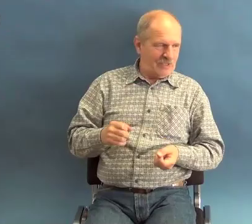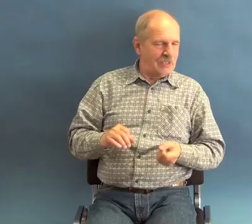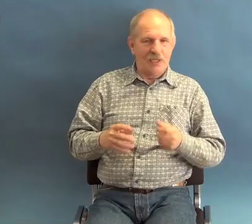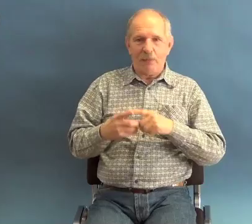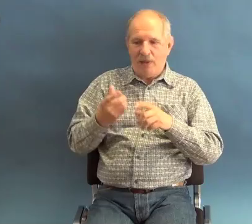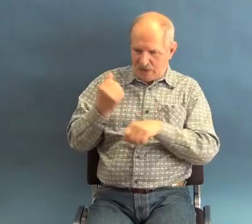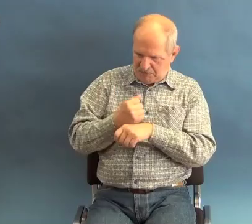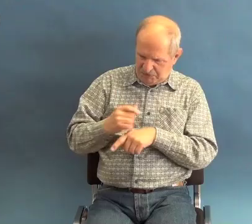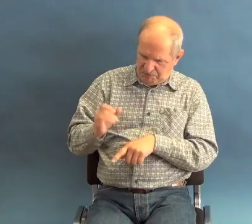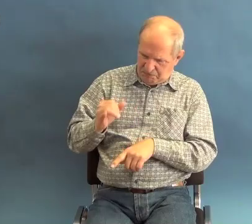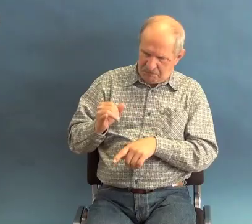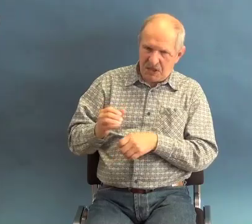Policjant zastanawia się, po co mu ten kamień.